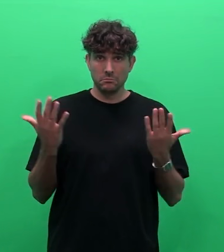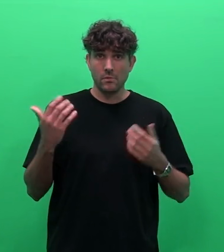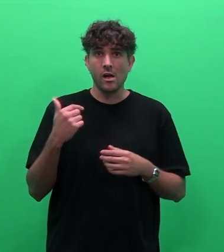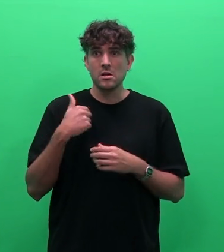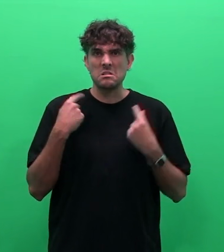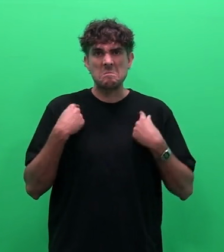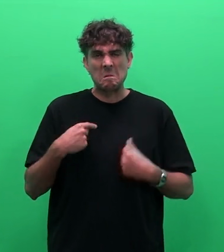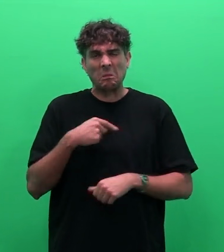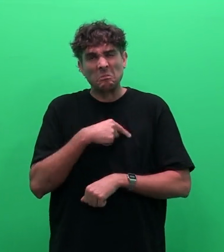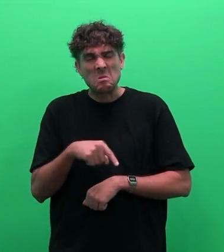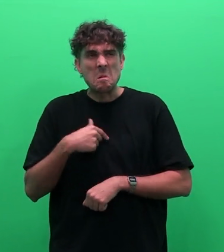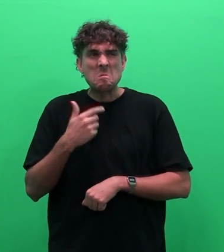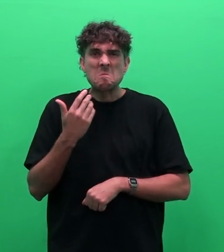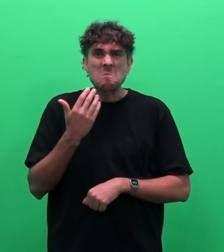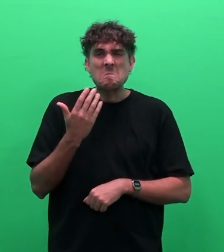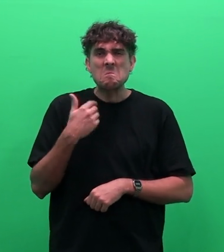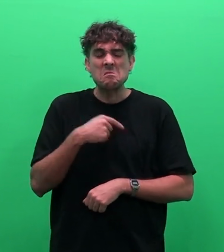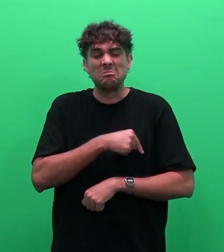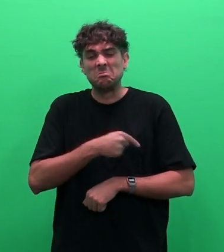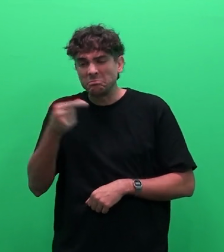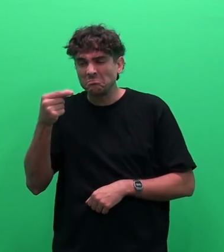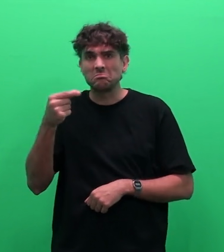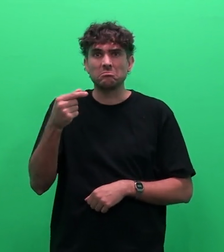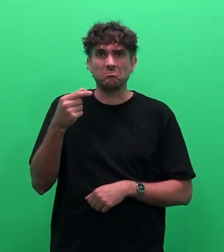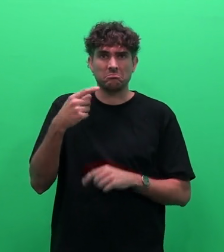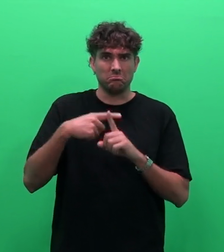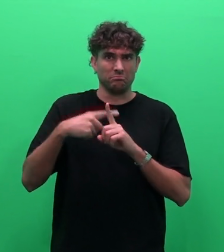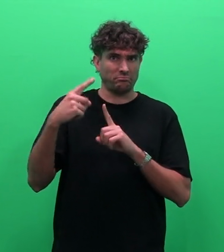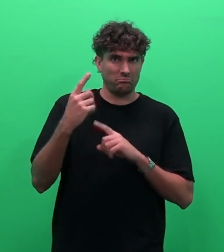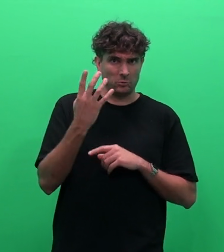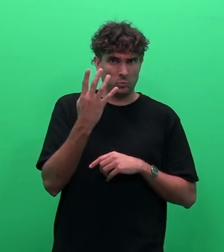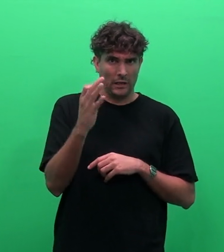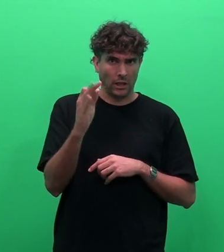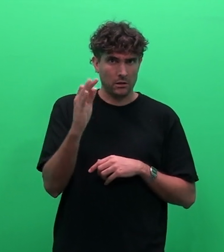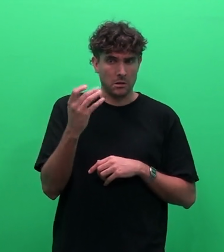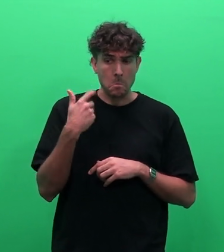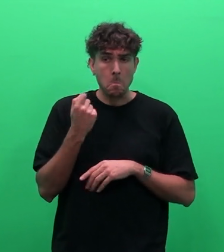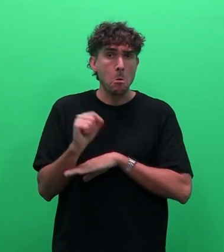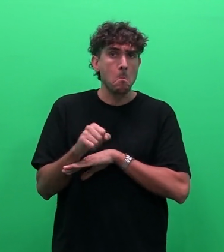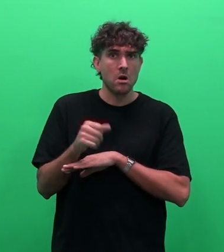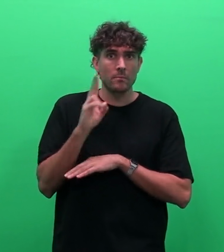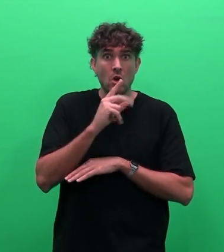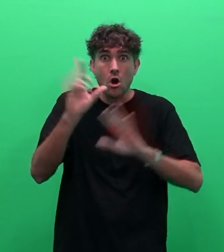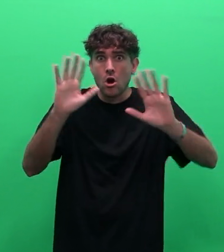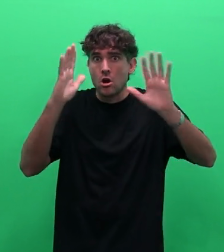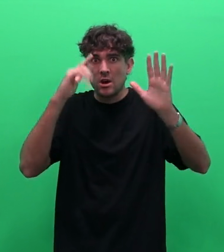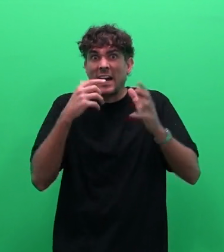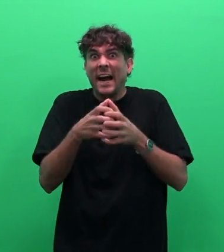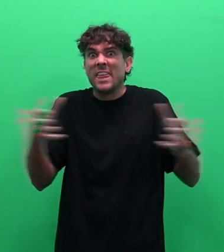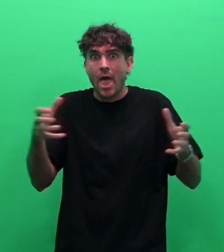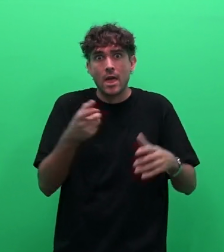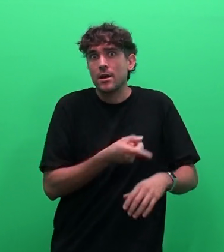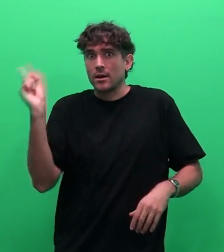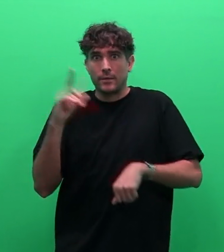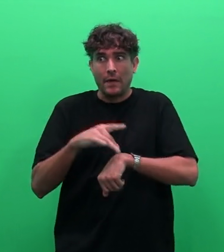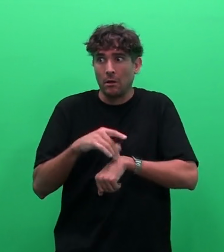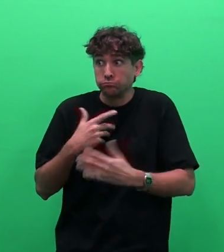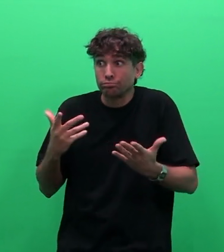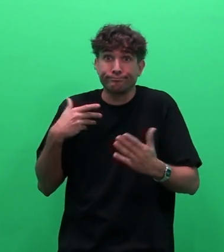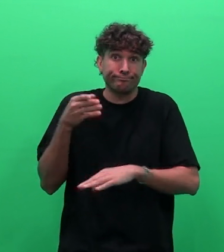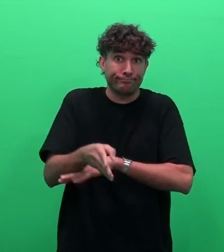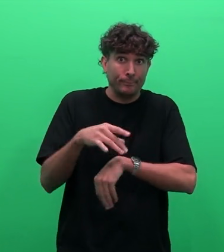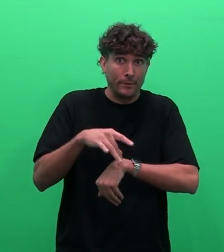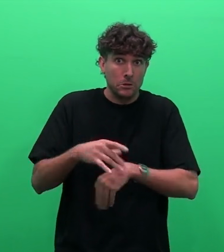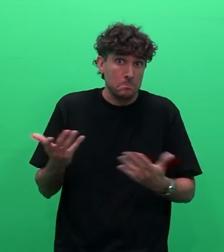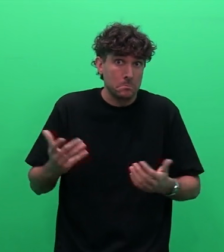Doncs notava que tenia febre, em vaig posar el termòmetre i vaig veure que estava a quaranta graus, no li vaig donar importància, però la meva mare em va dir que era greu i que havia d'anar al metge, per això he vingut, a veure.